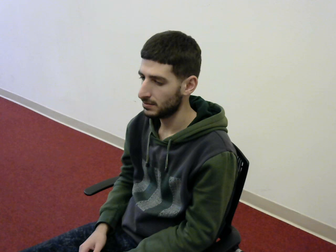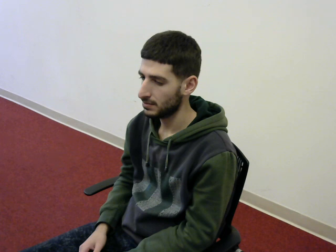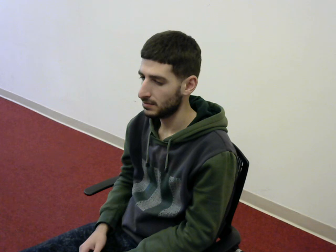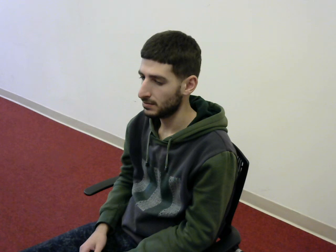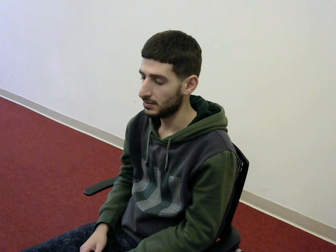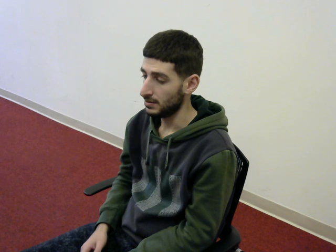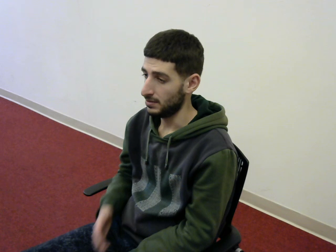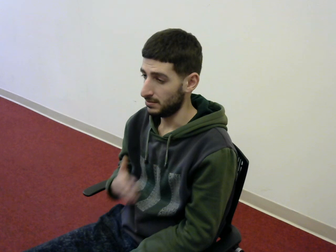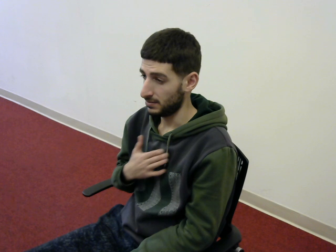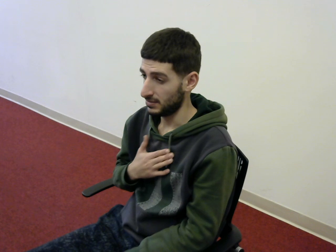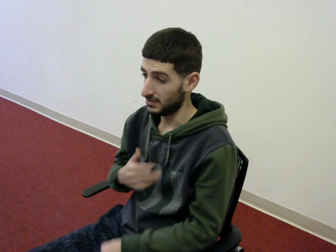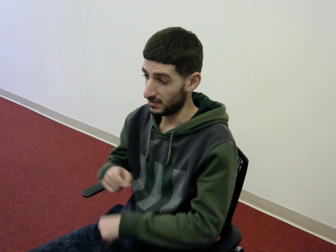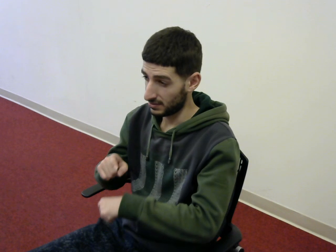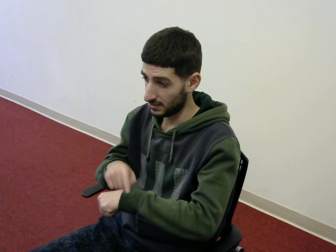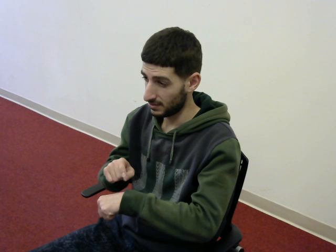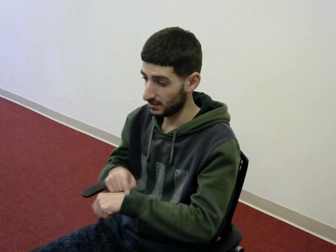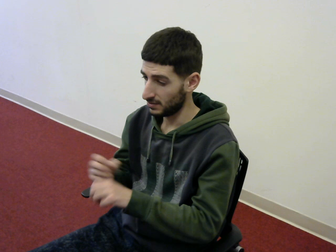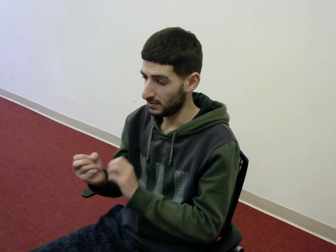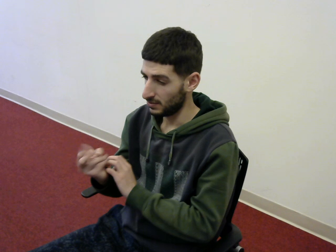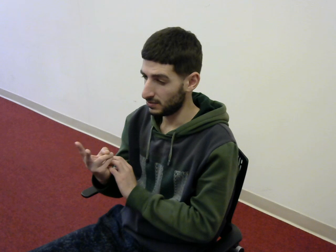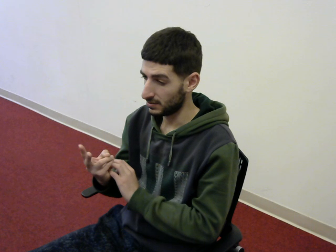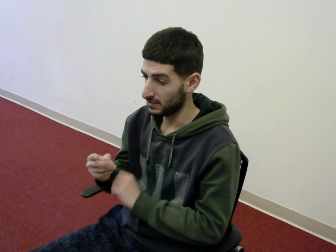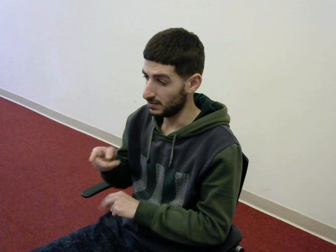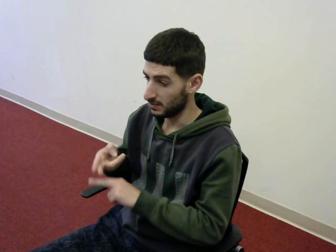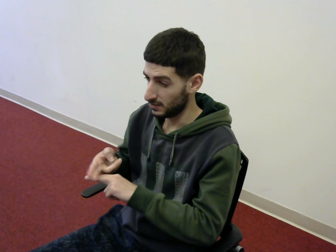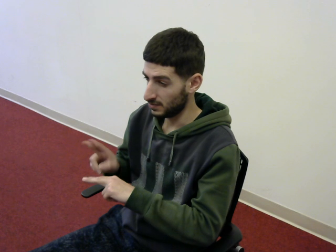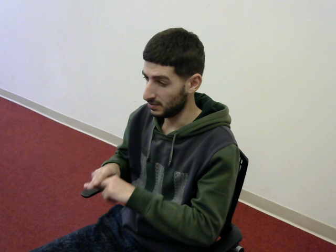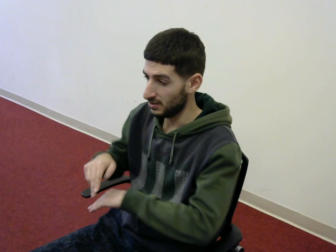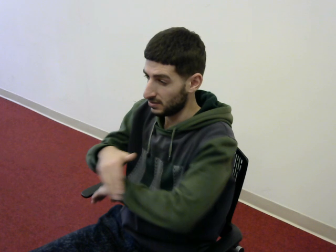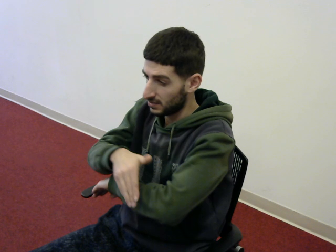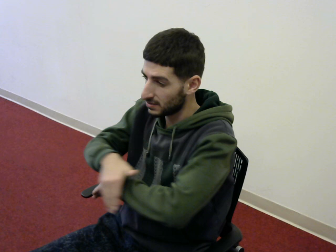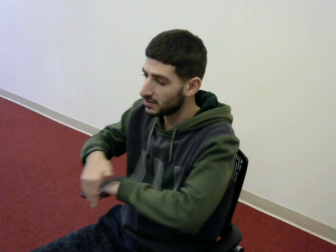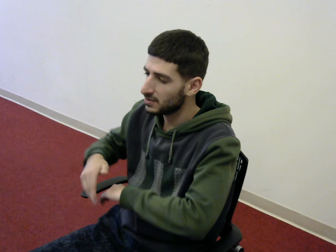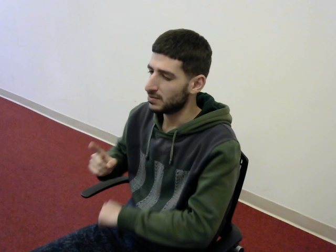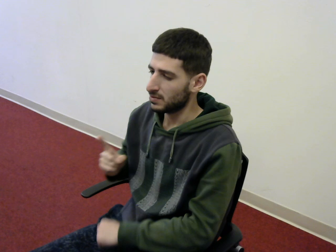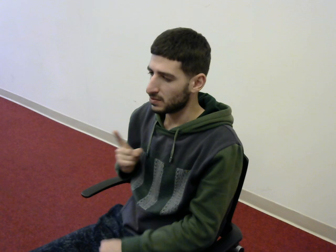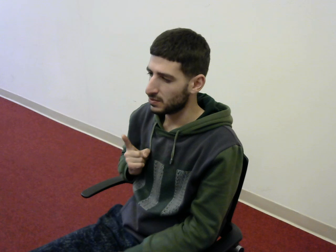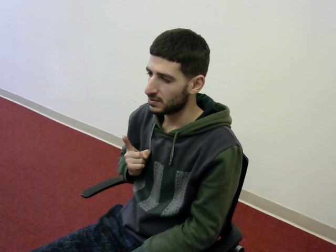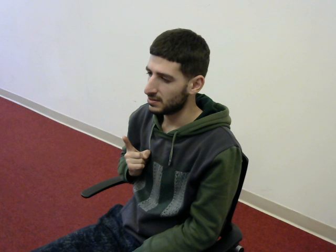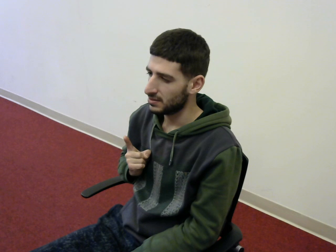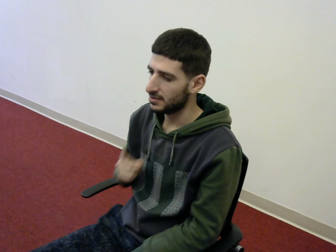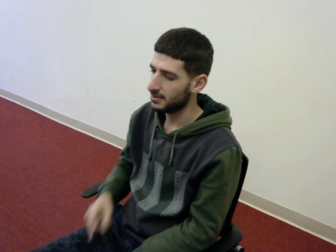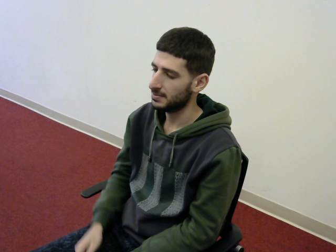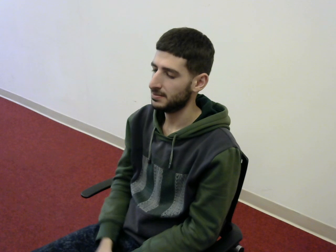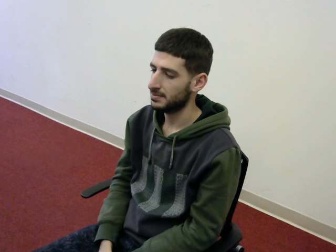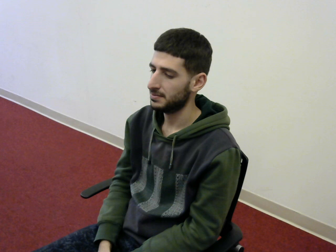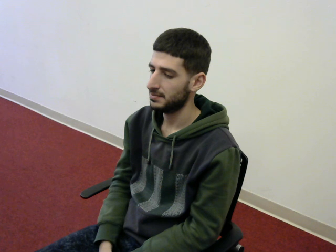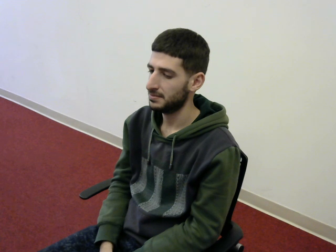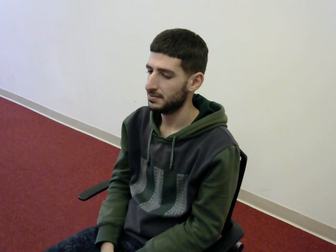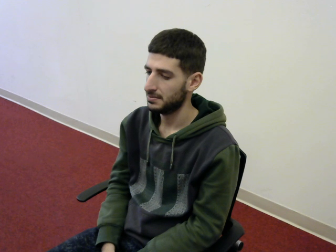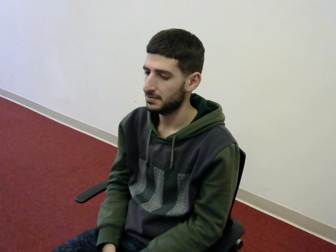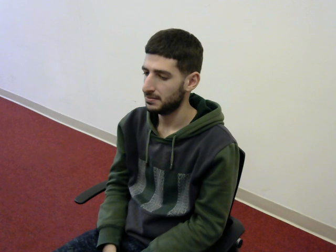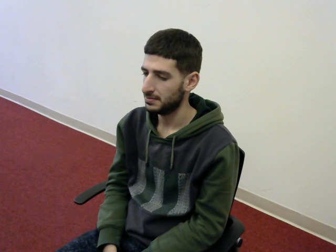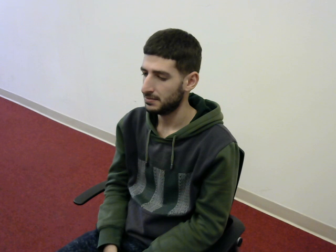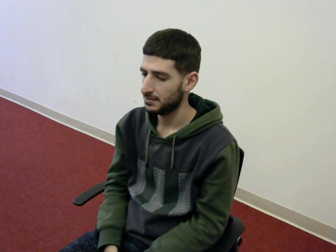Mən saat 12-də bu ünvanda olmalıyam